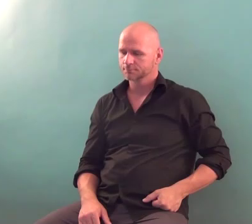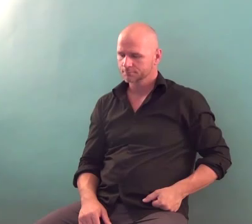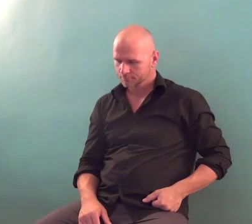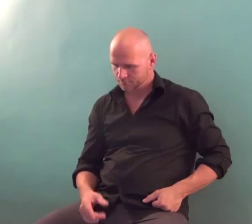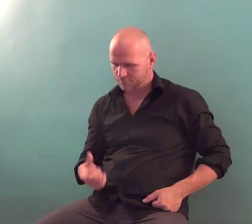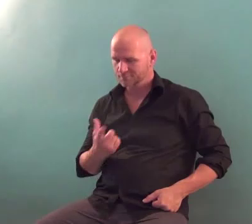Aha.